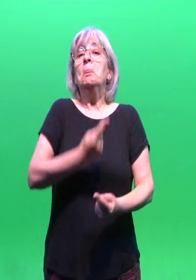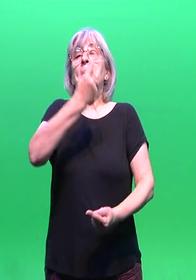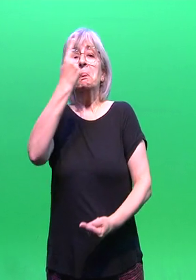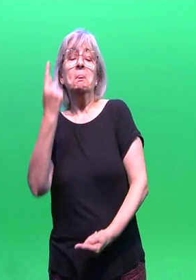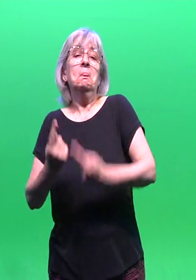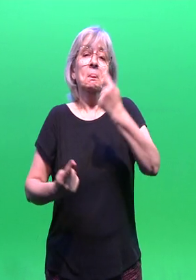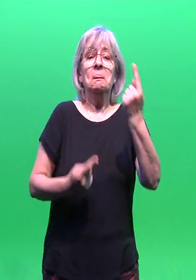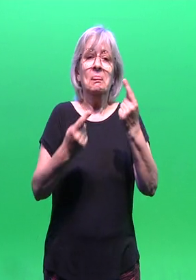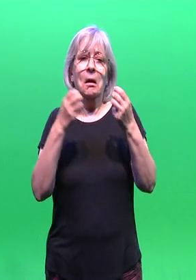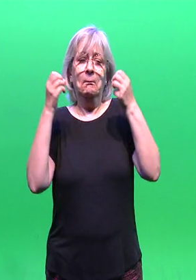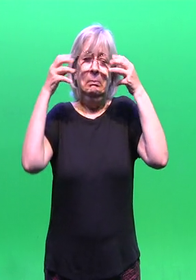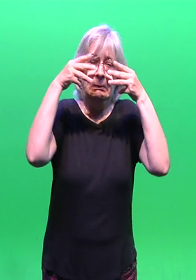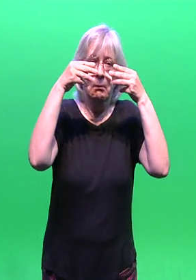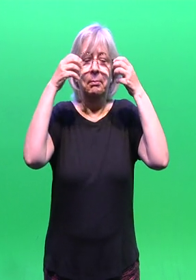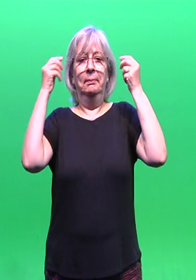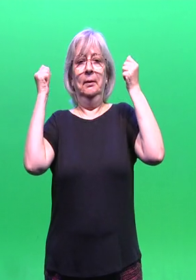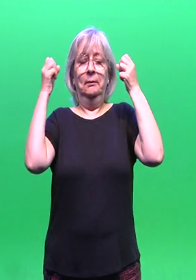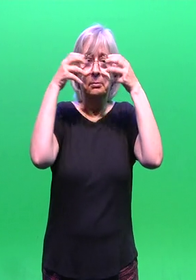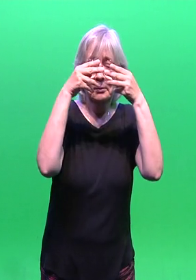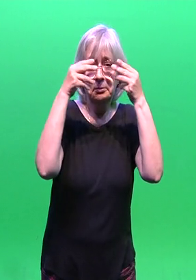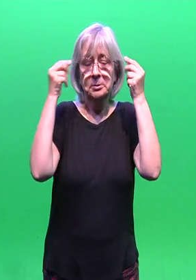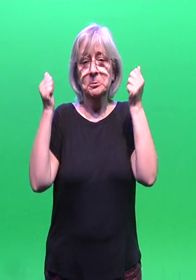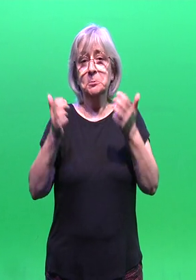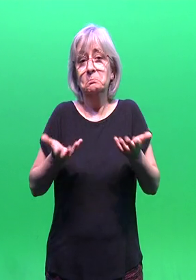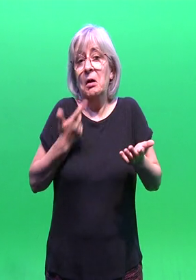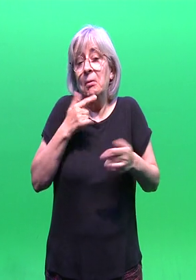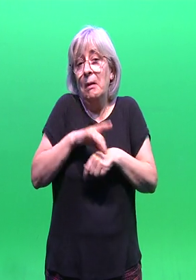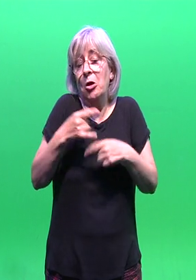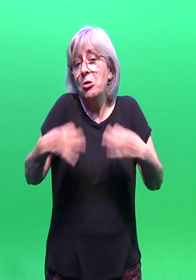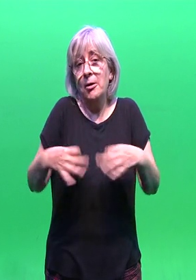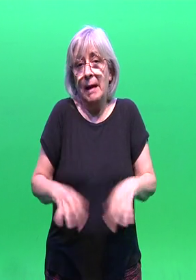Algunes vegades tinc els ulls vermells i depsrés em desapareix, però el metge m'ha dit que és normal.